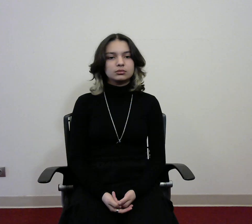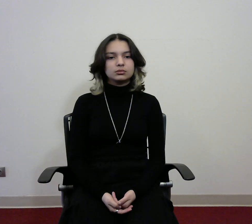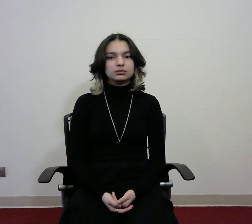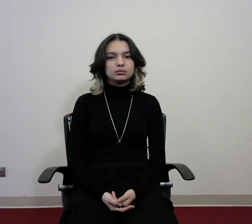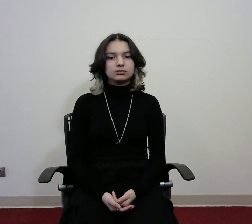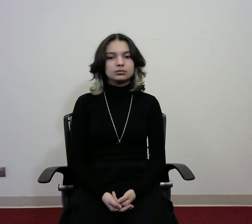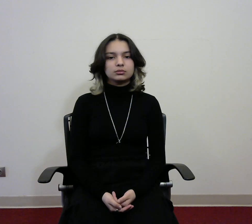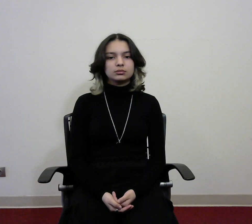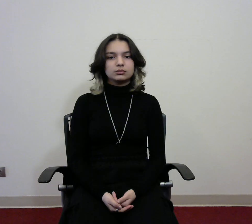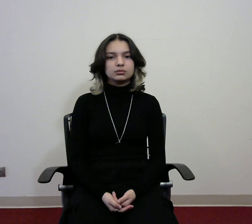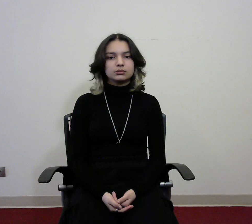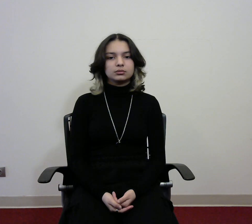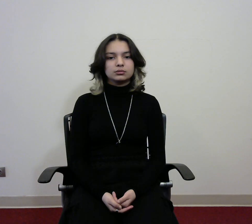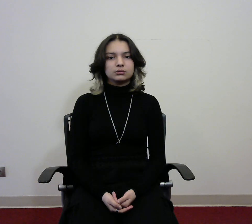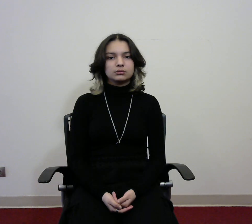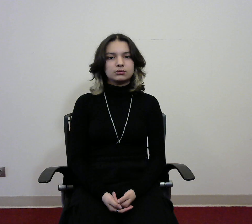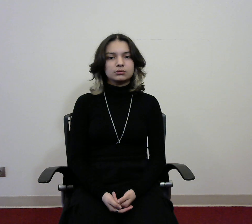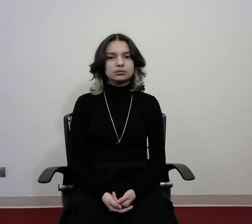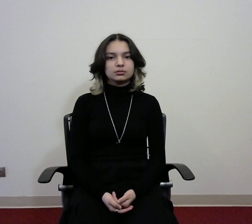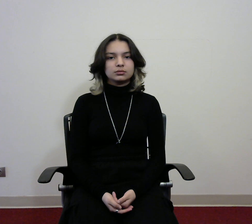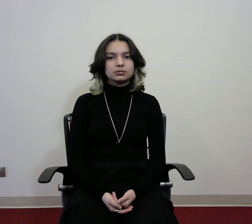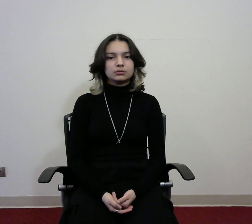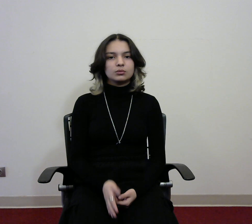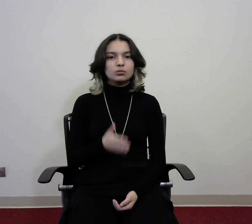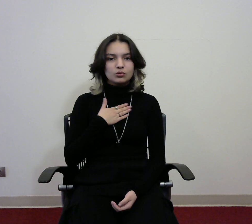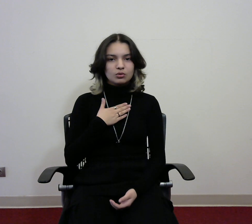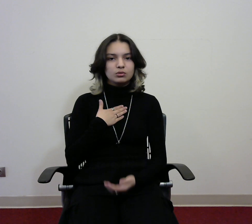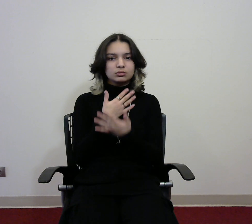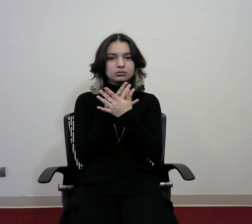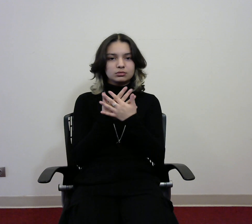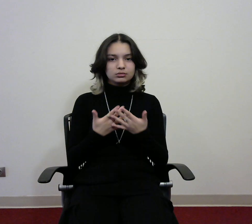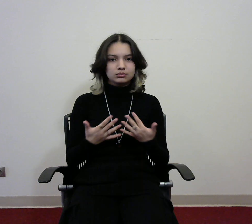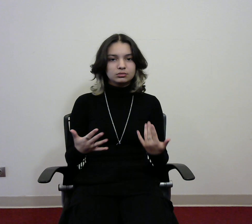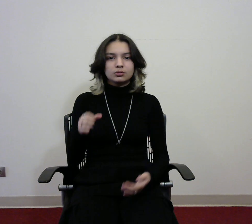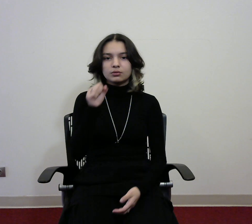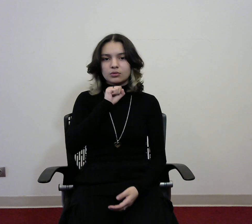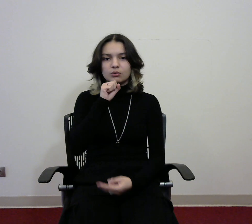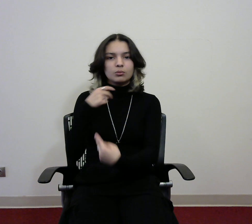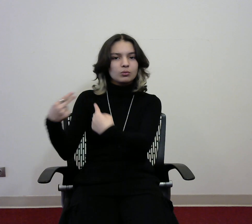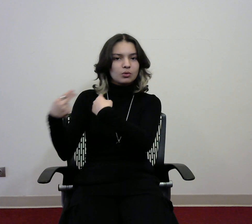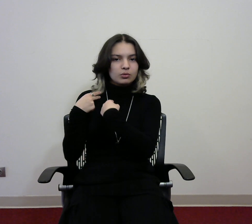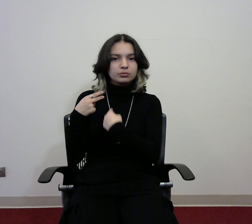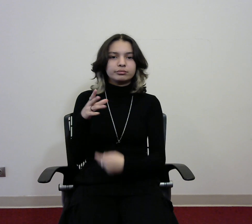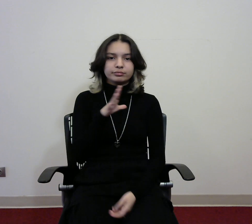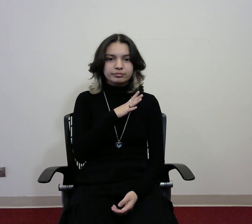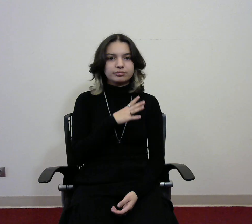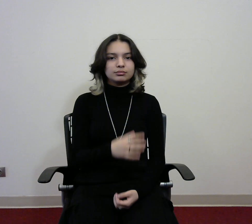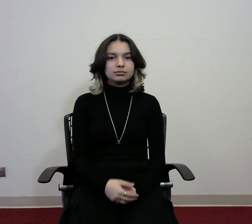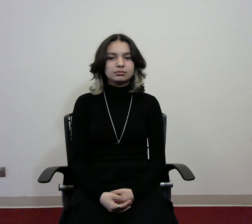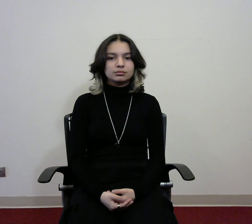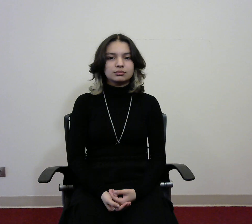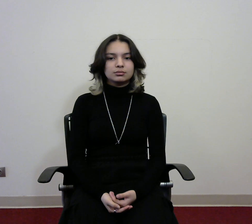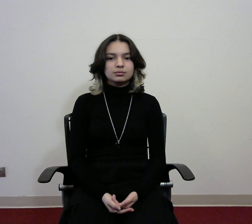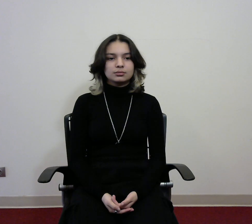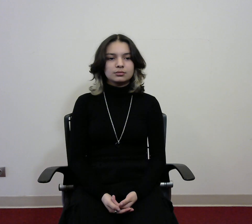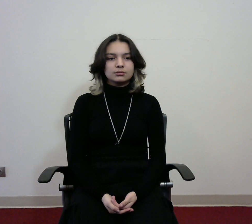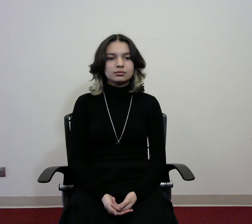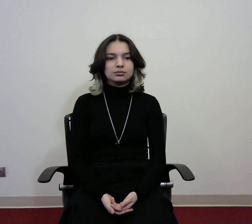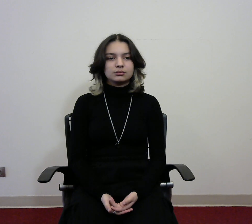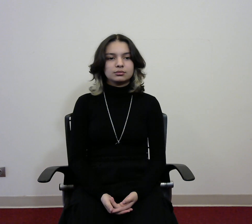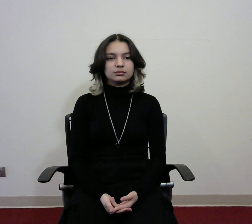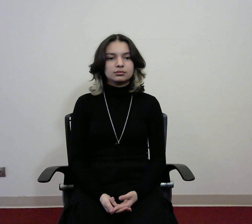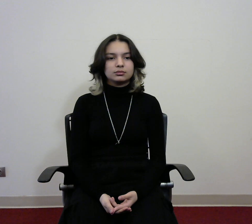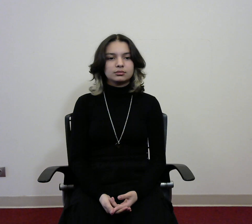Mənim əşyalarımı oğurlayıblar